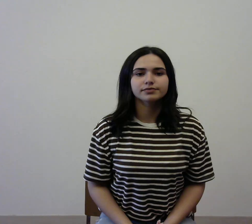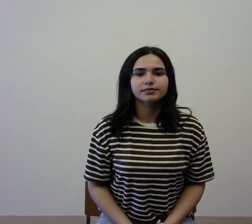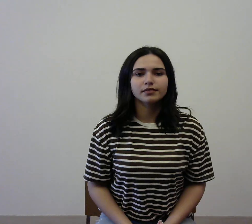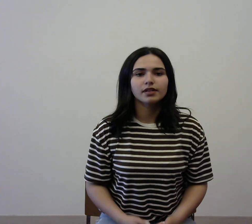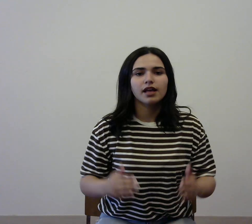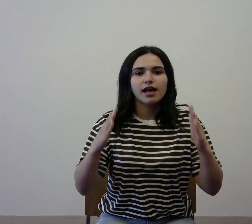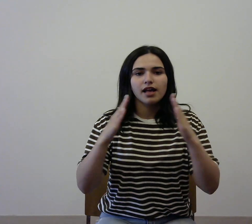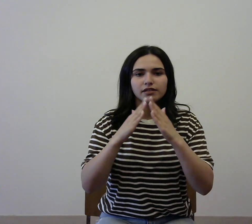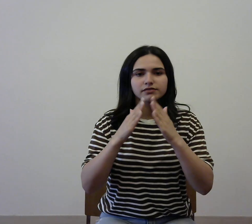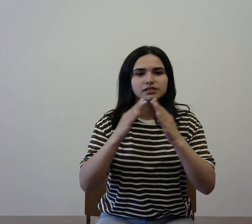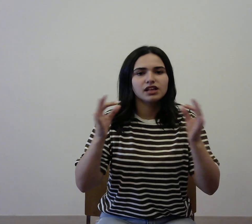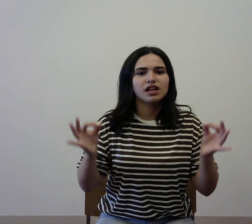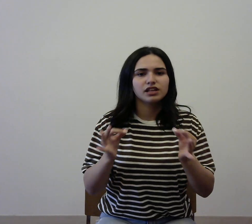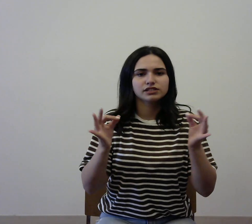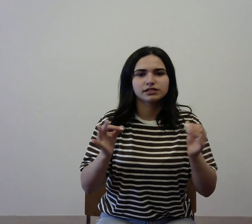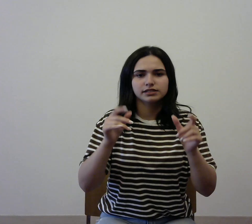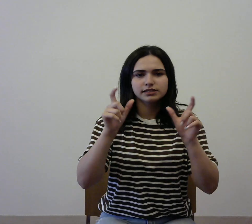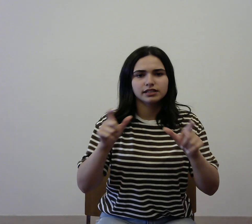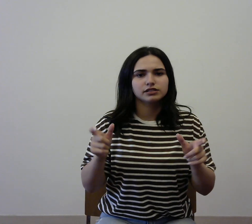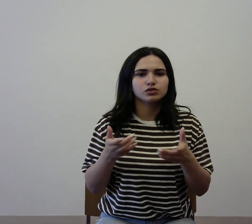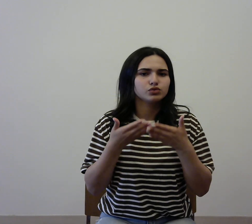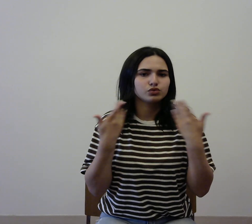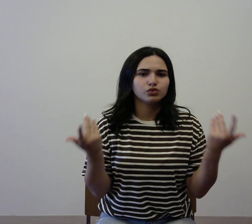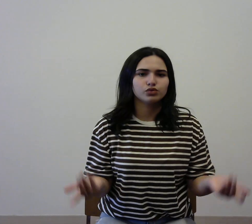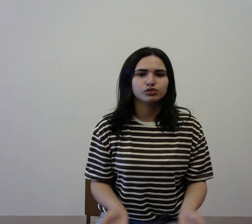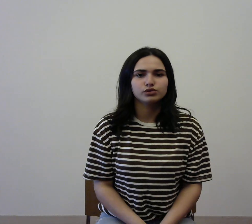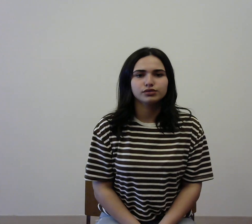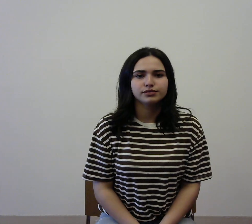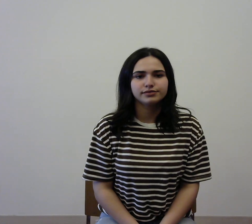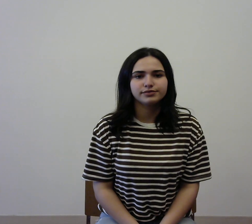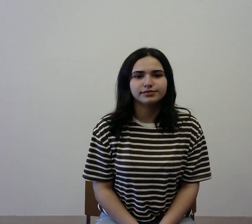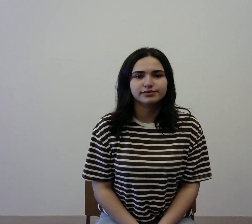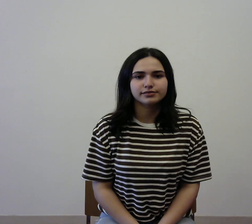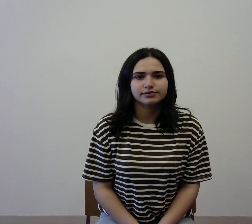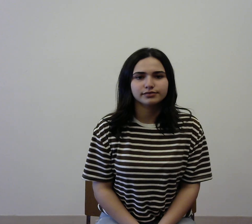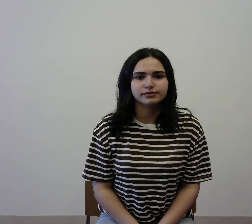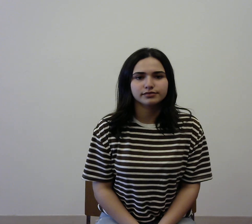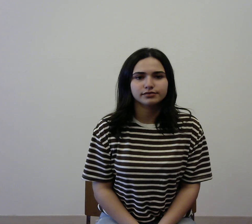Evdə heç kəs yoxdur